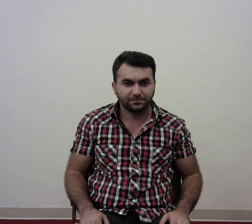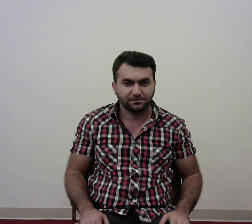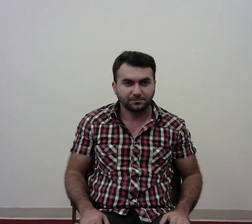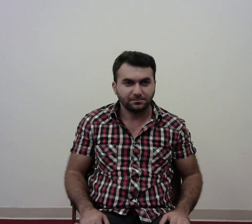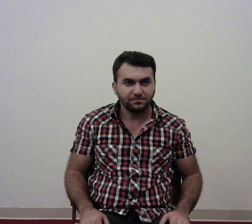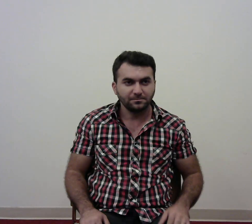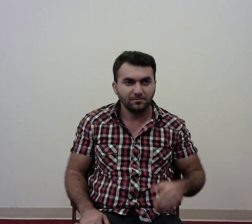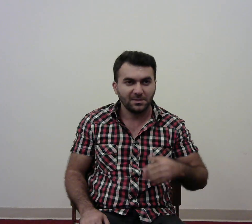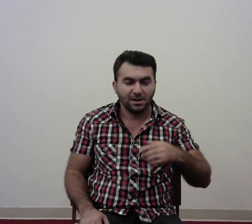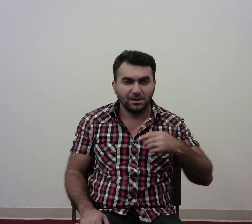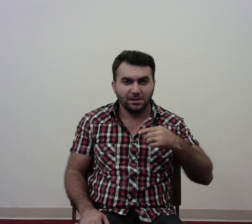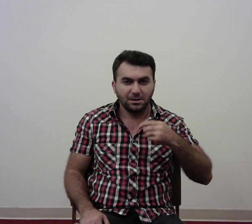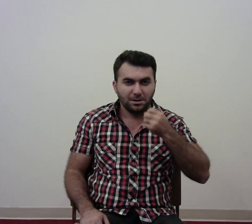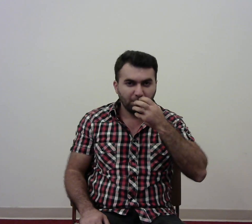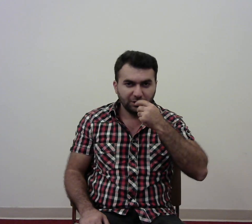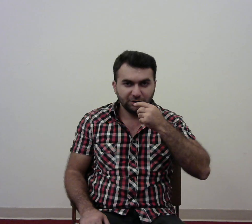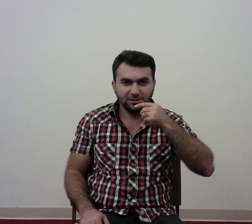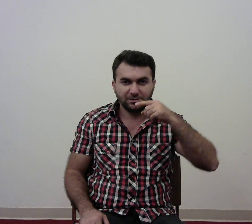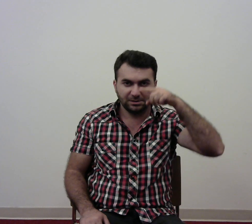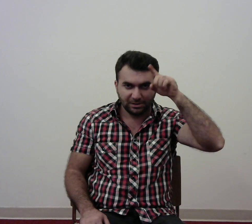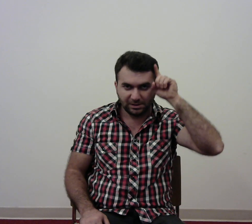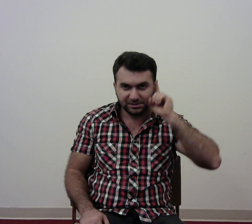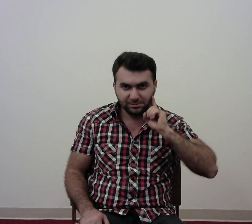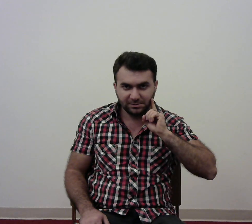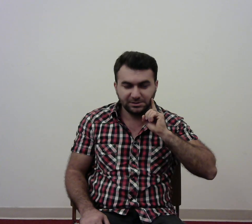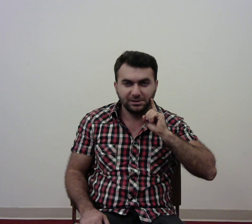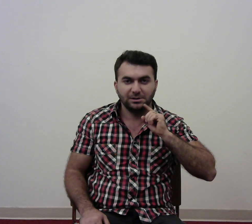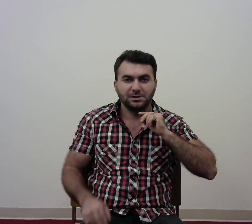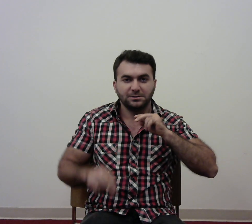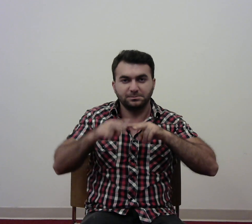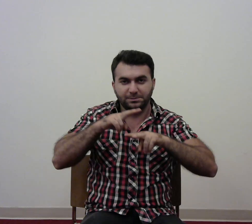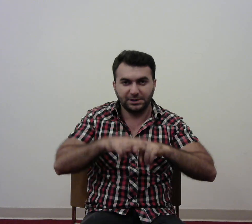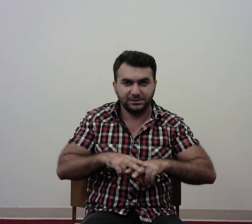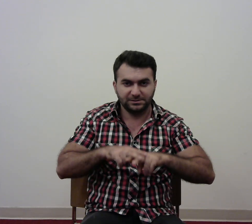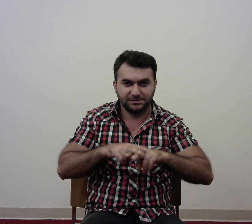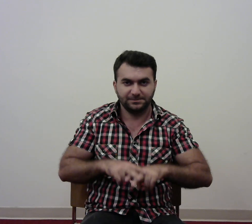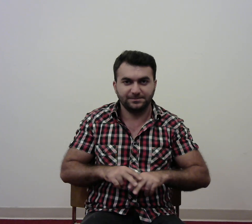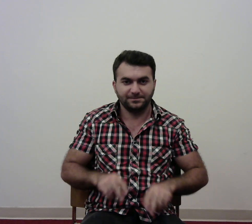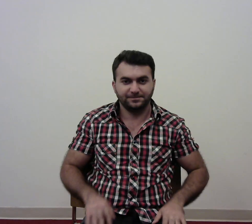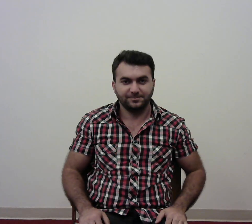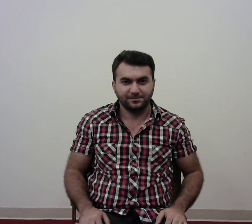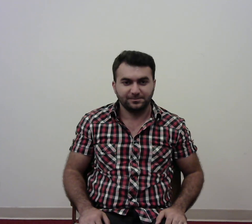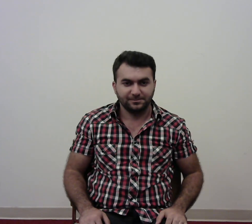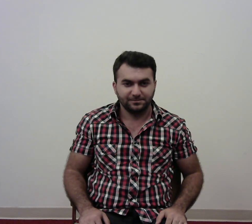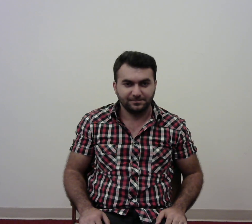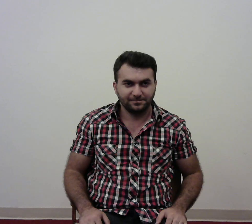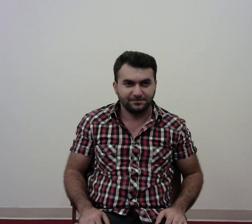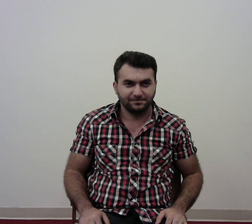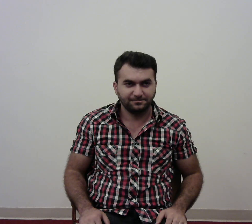Bakı Azərbaycanın paytaxtıdır